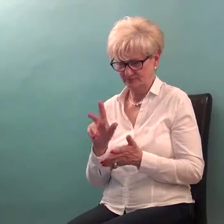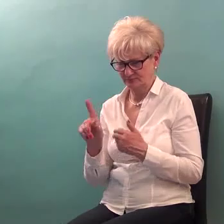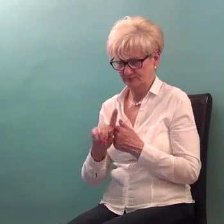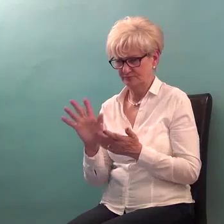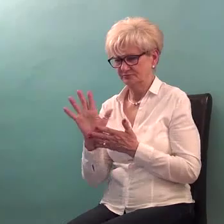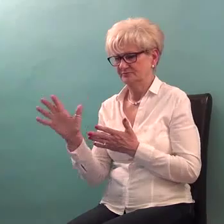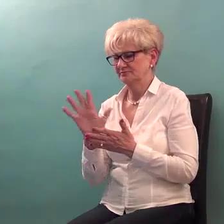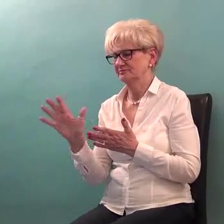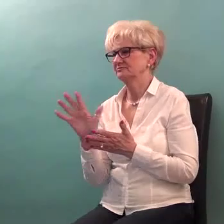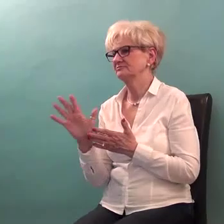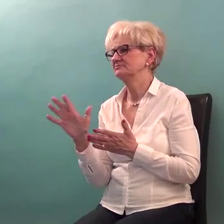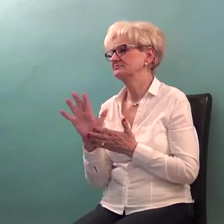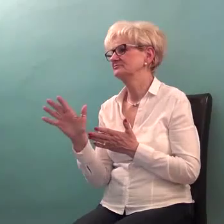Numer piętnasty.